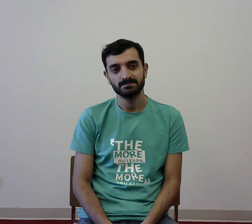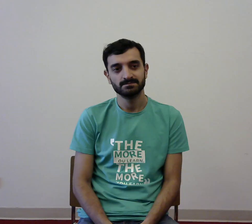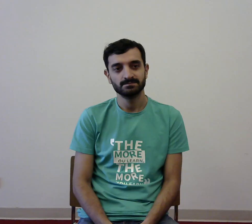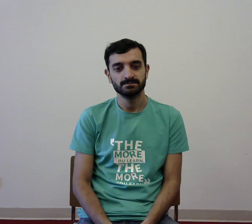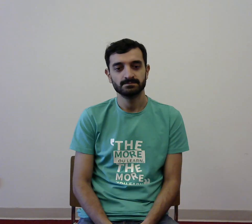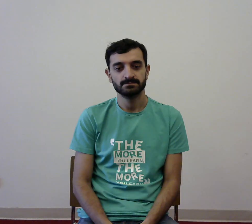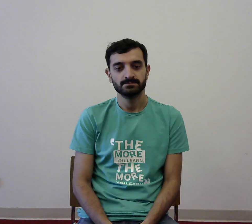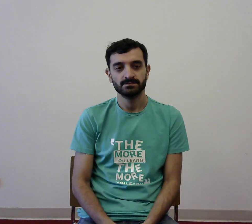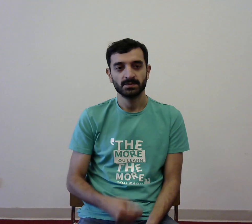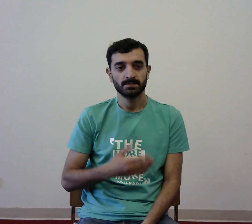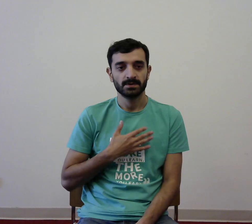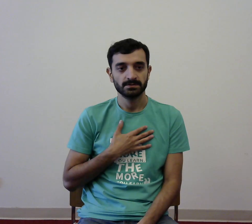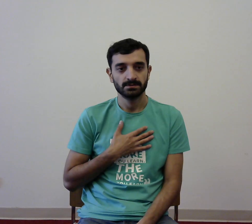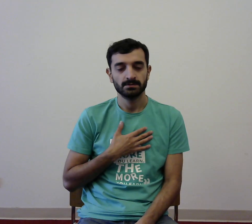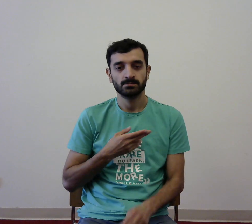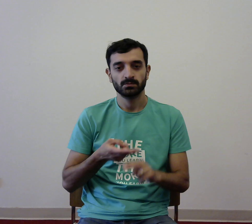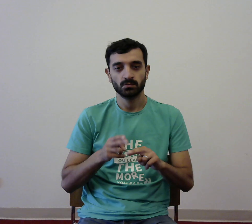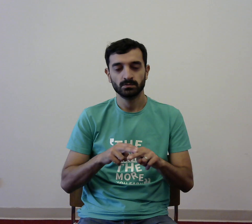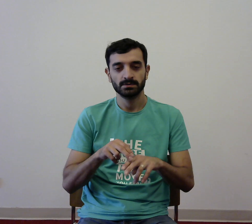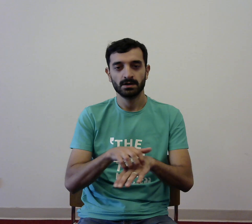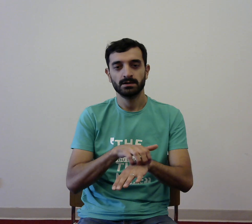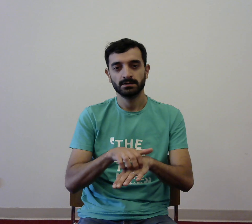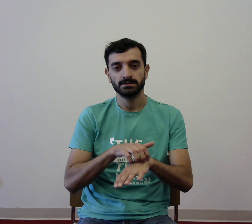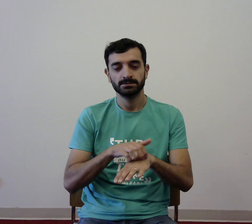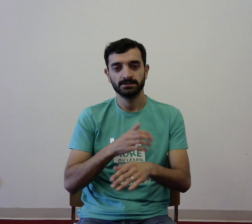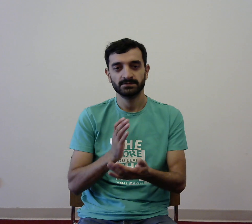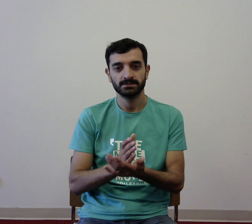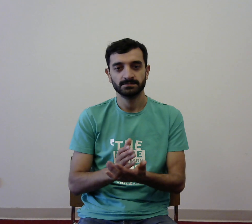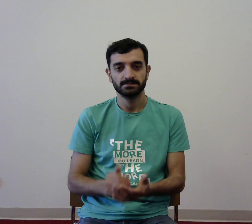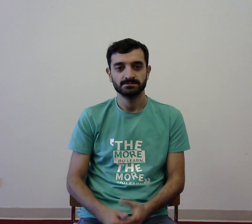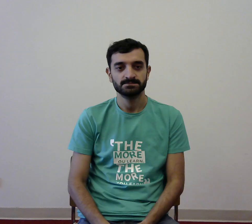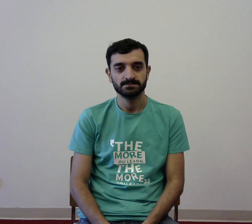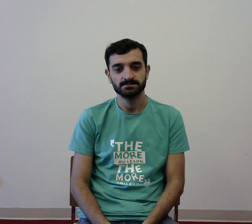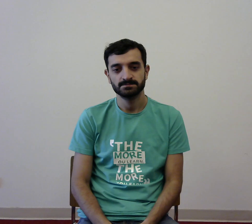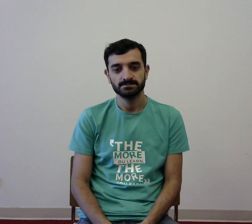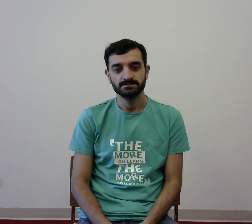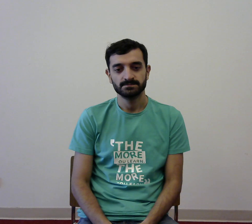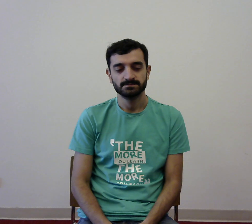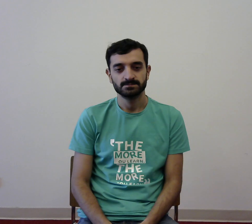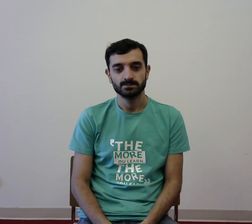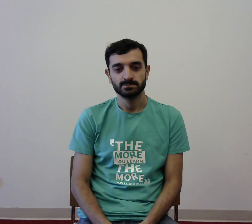Mənim buna alergiyam var